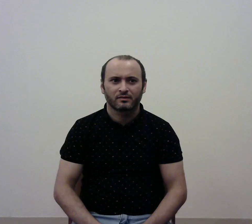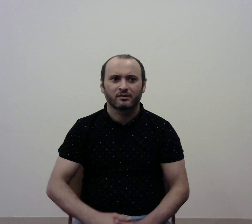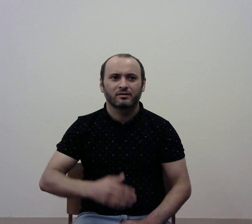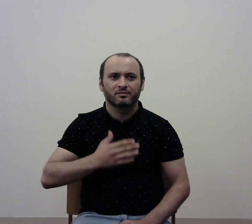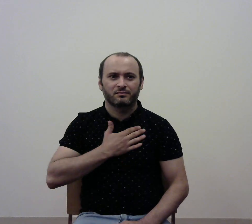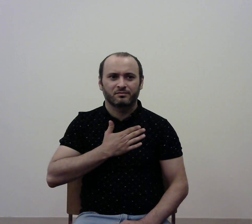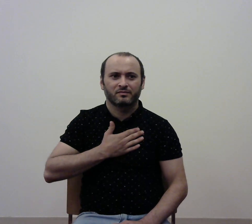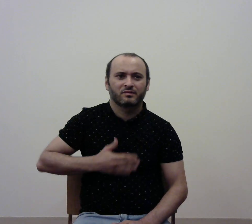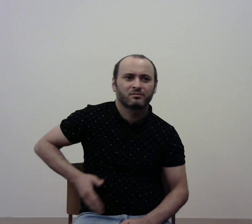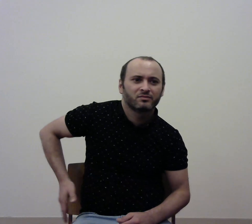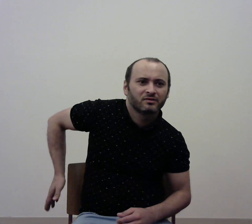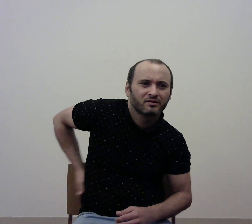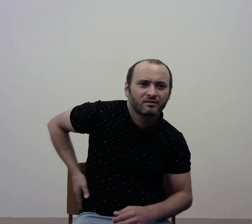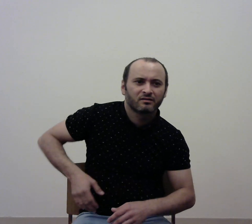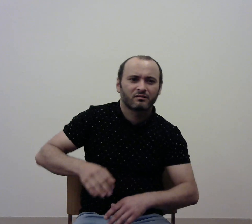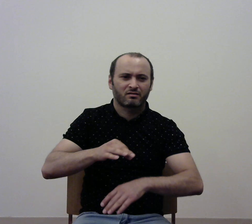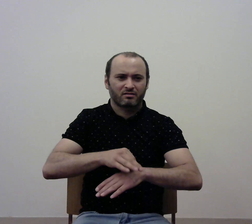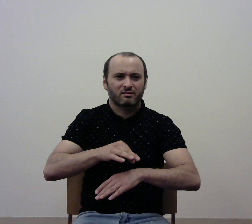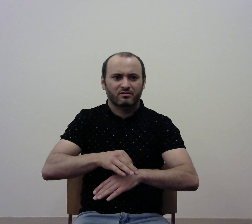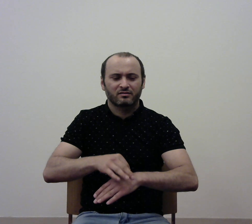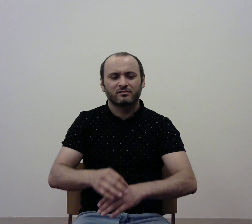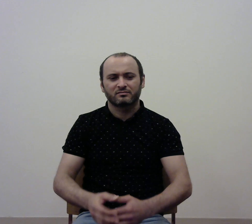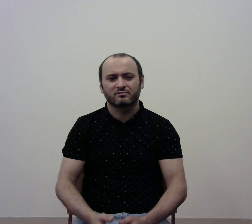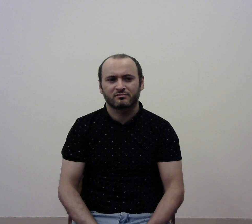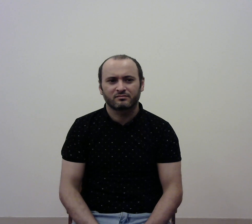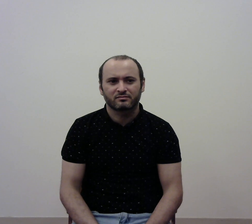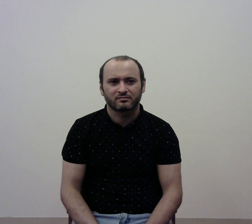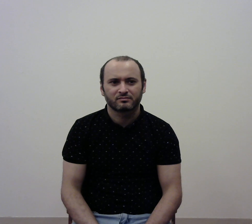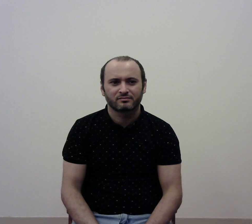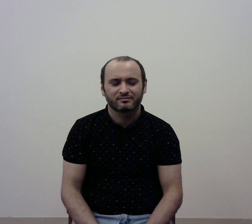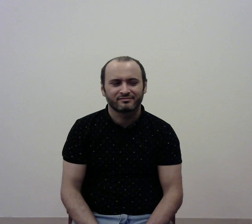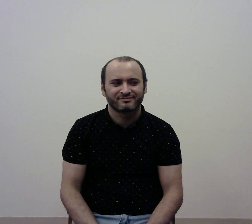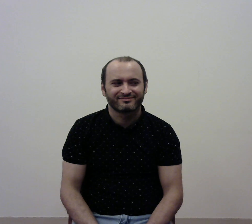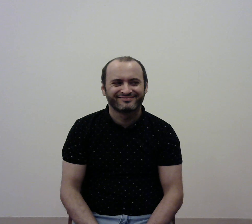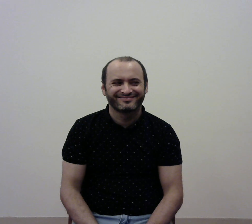Mənim belim ağrıyır